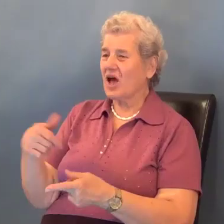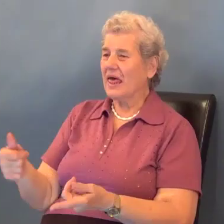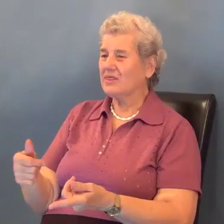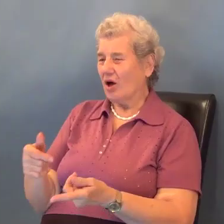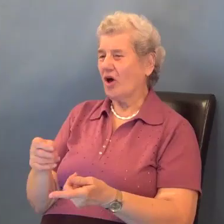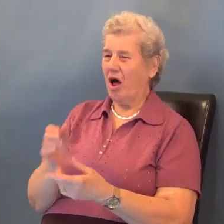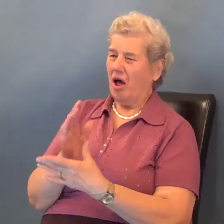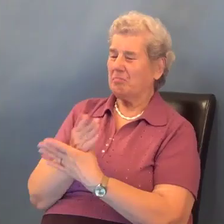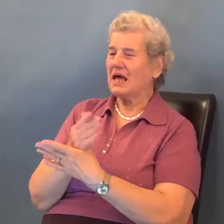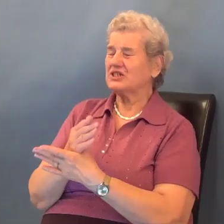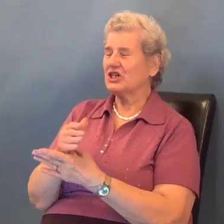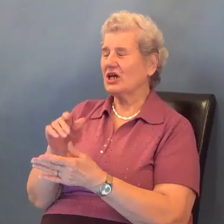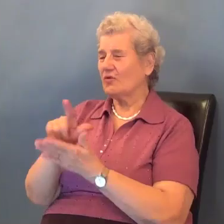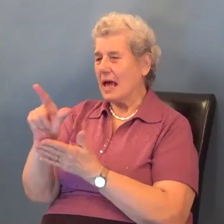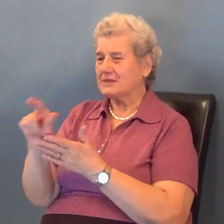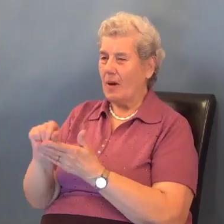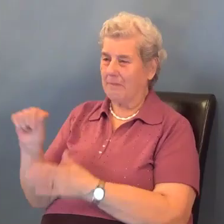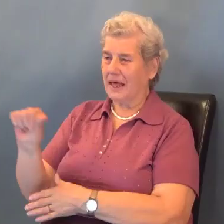To między dwunastą a pierwszą może?